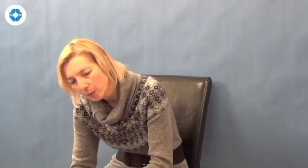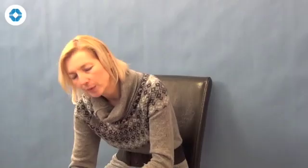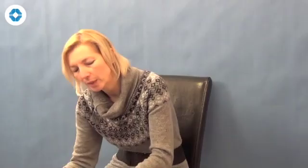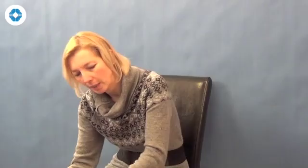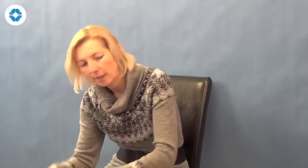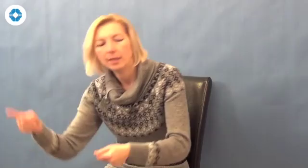Podchodzi.